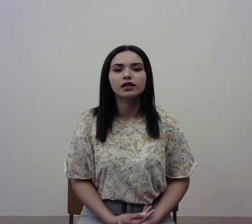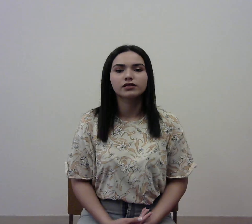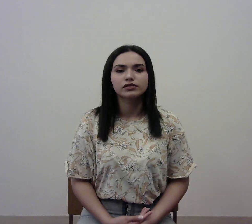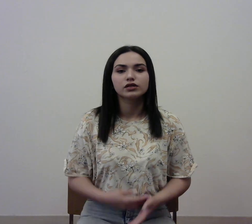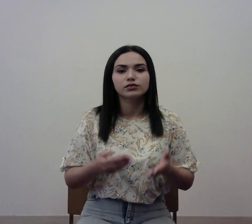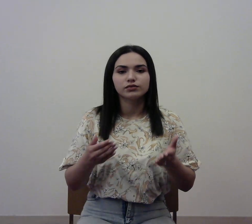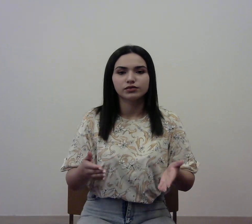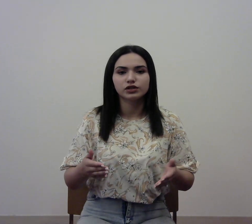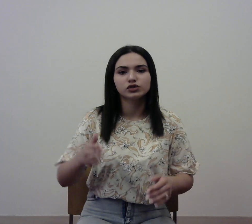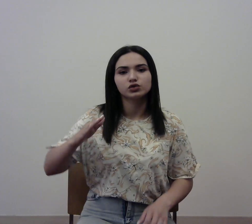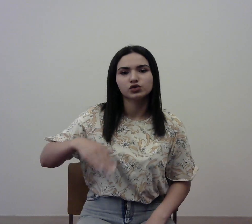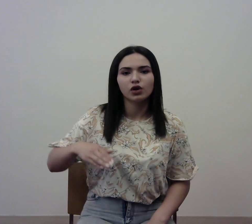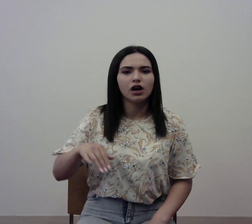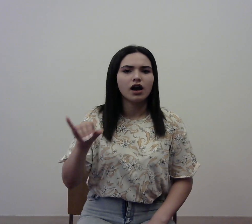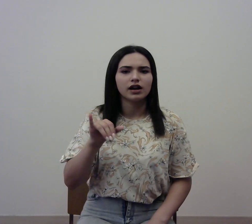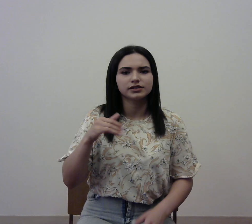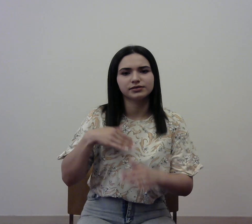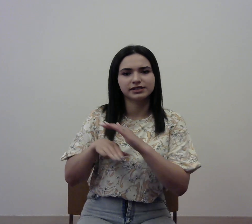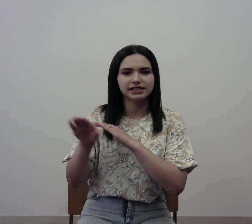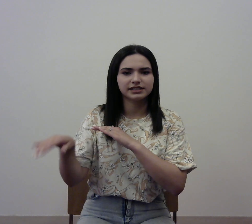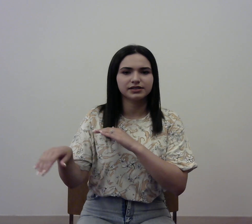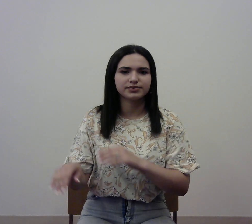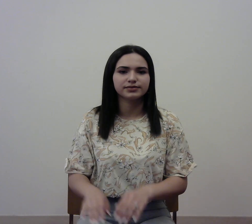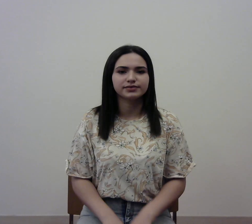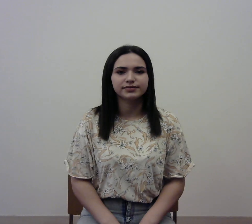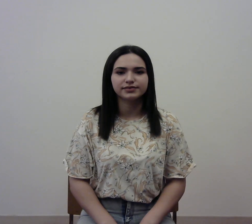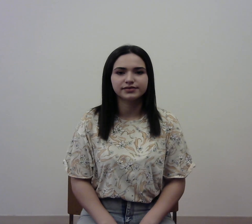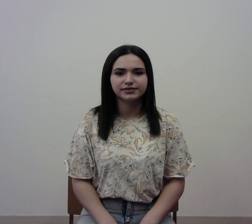Burdan sonra hara getməliyəm?